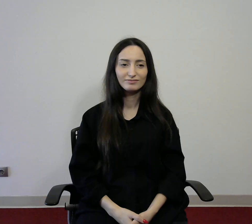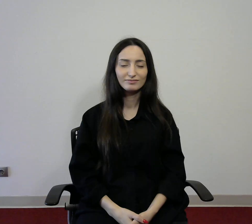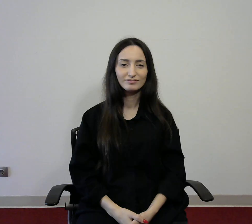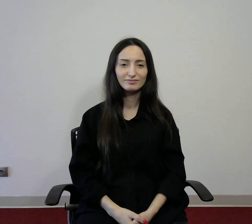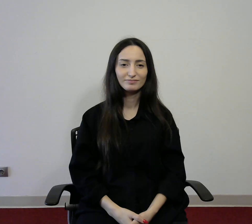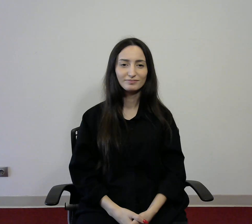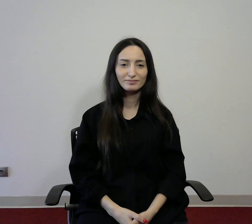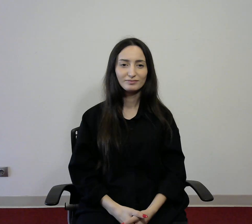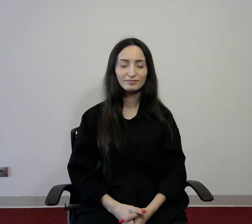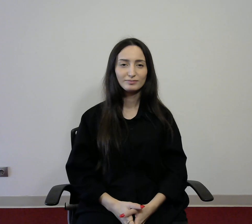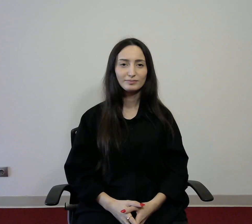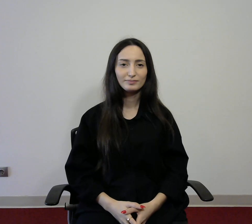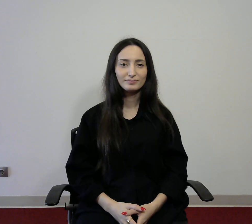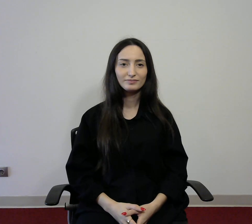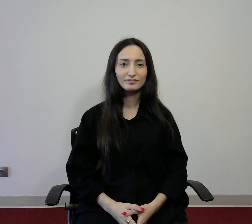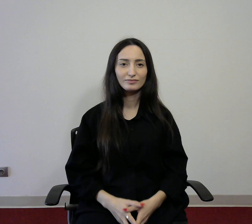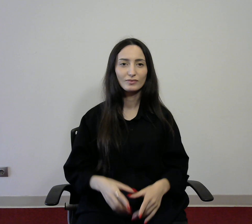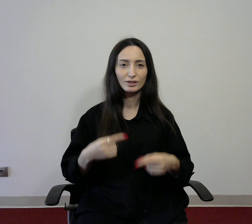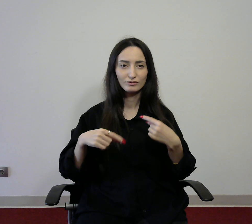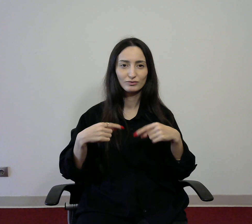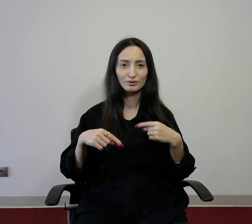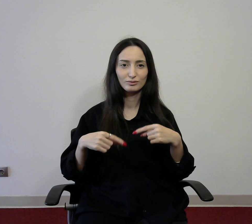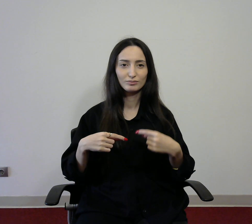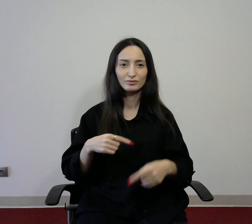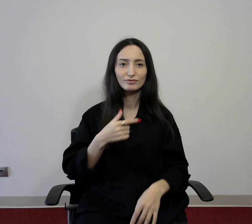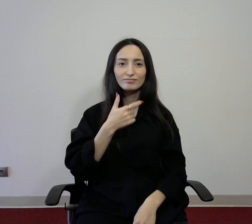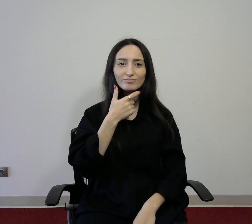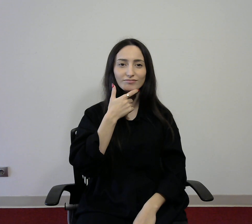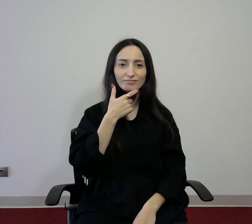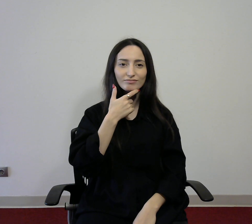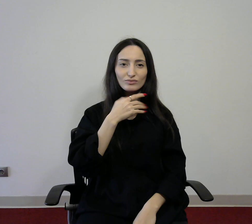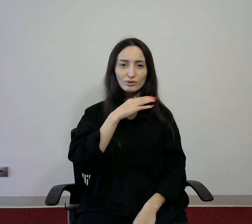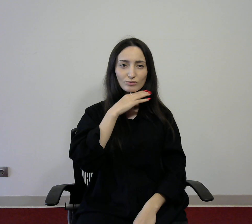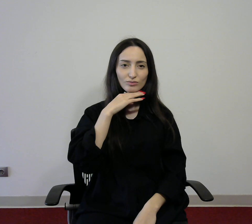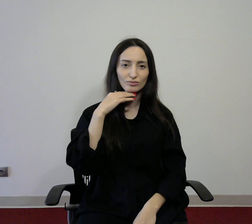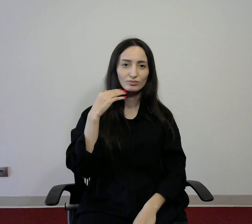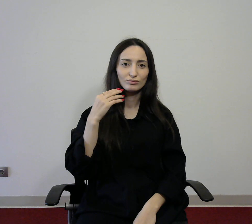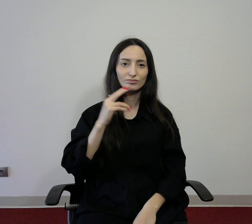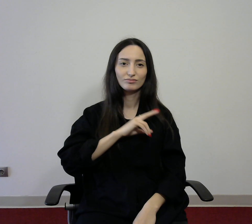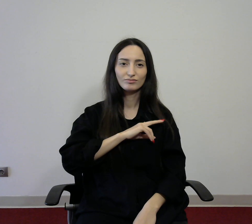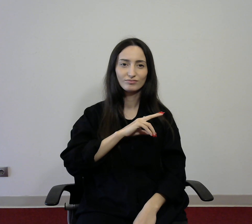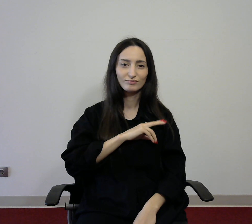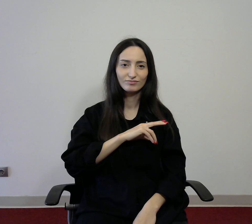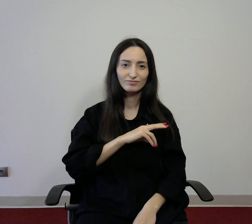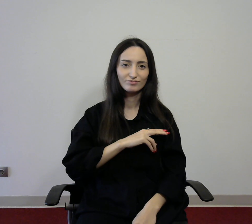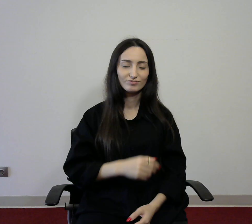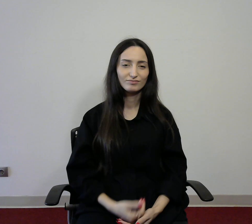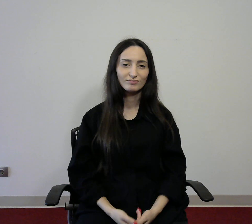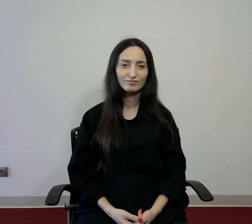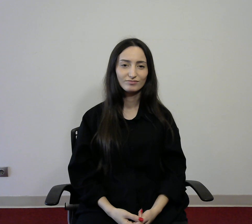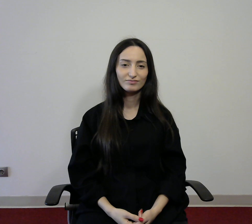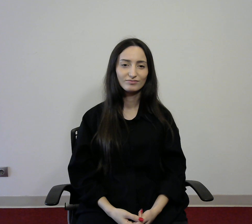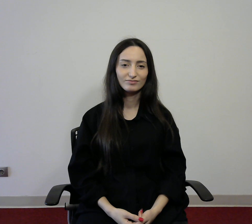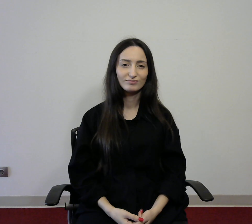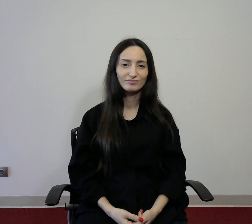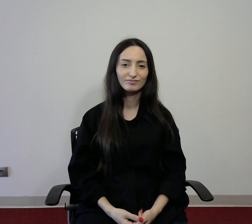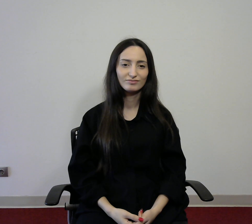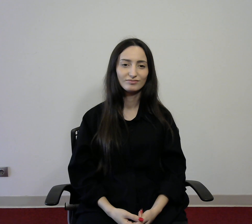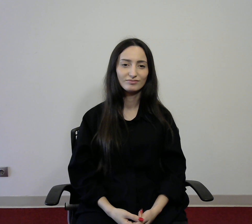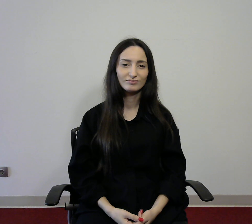Futbol izləməyi çox sevirəm